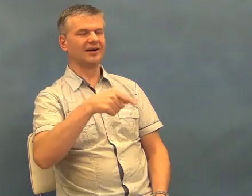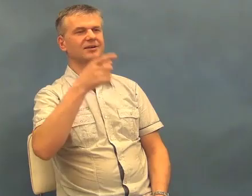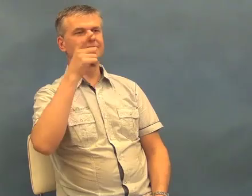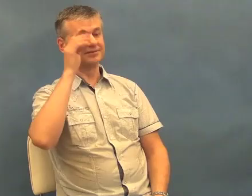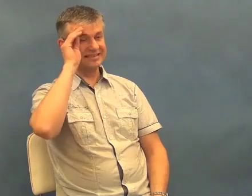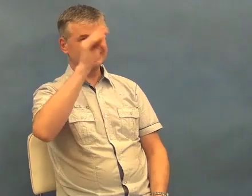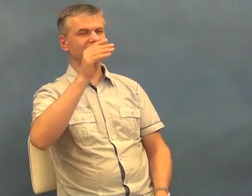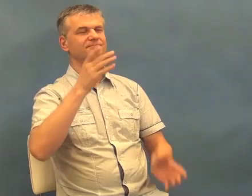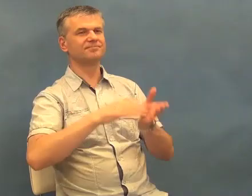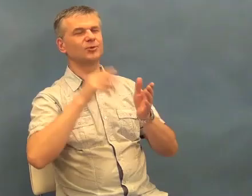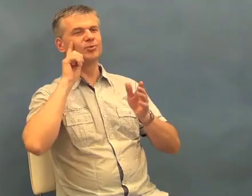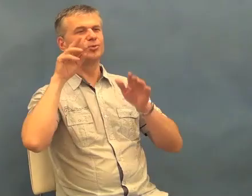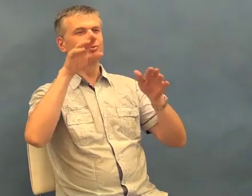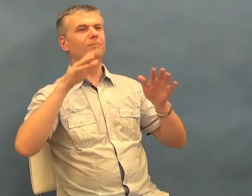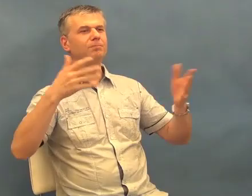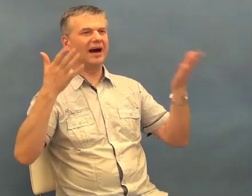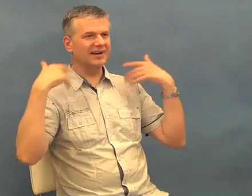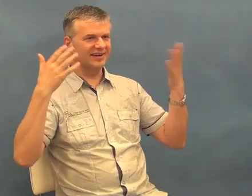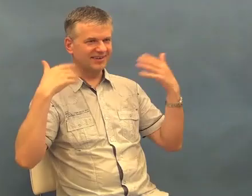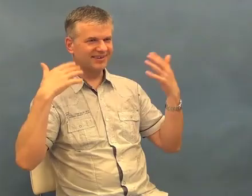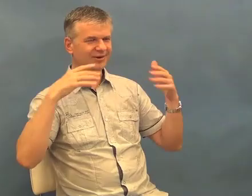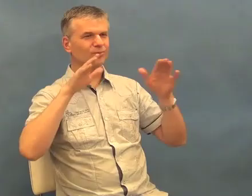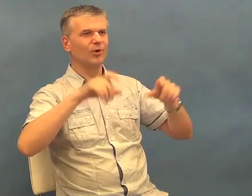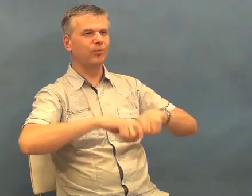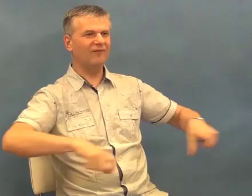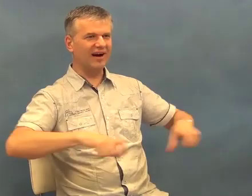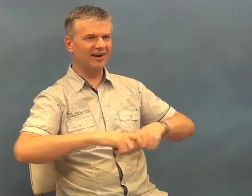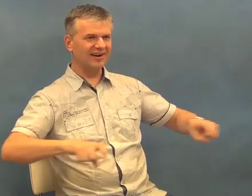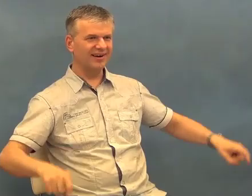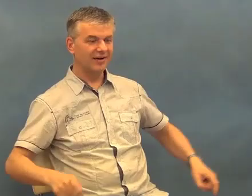To jest informacja o tym, że w parku jest dużo ławek.